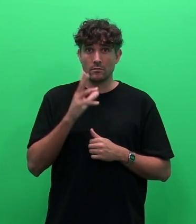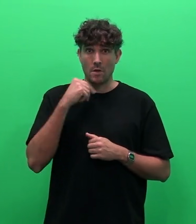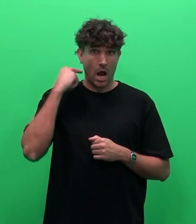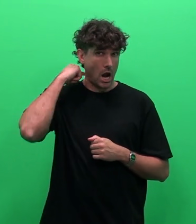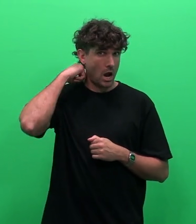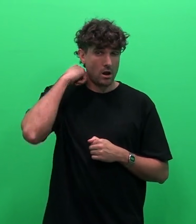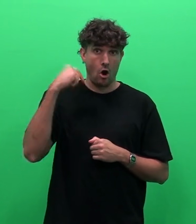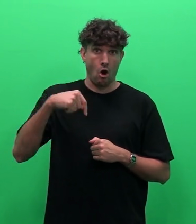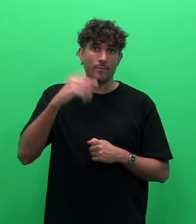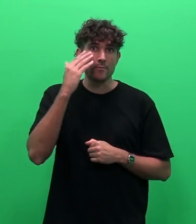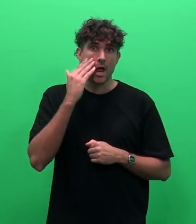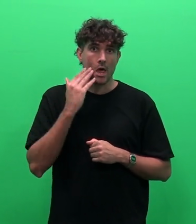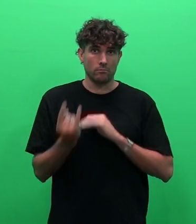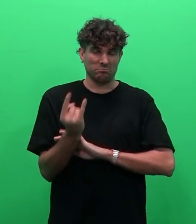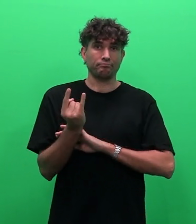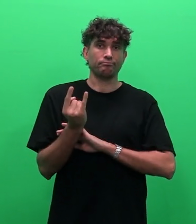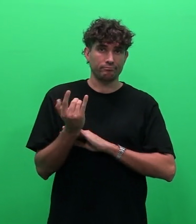Em fa mal el clatell, el dolor ha aparegut aquest matí.